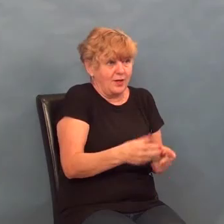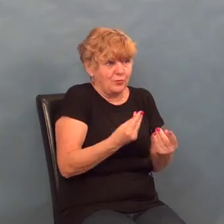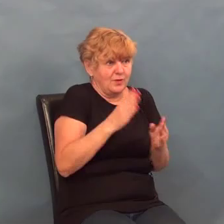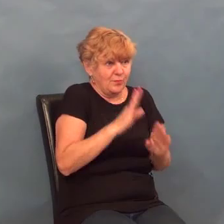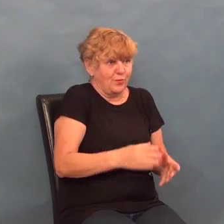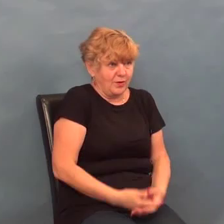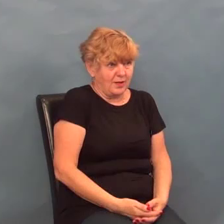Nie pokazuje.